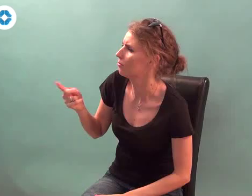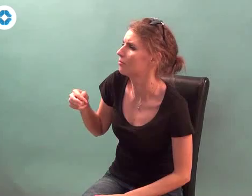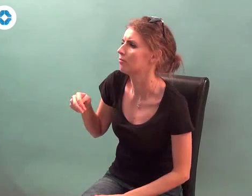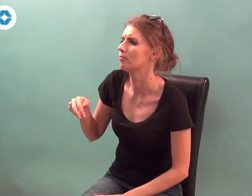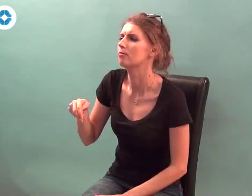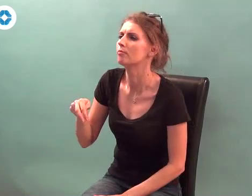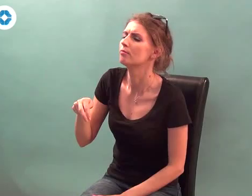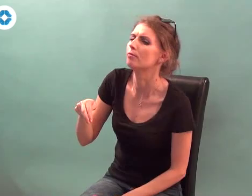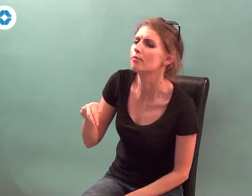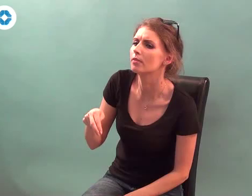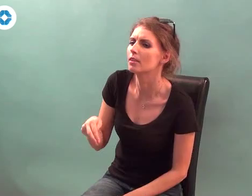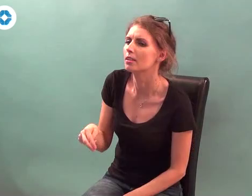Idzie i przygląda się oknom.